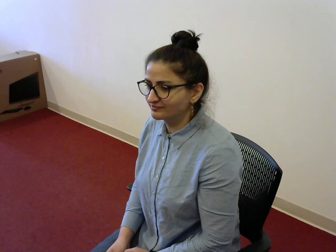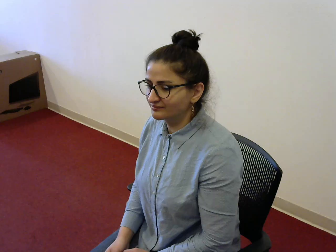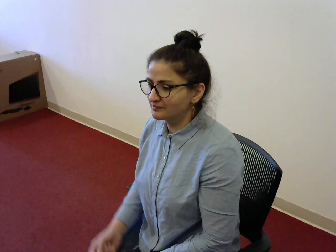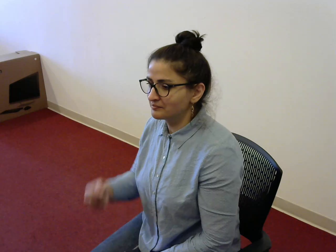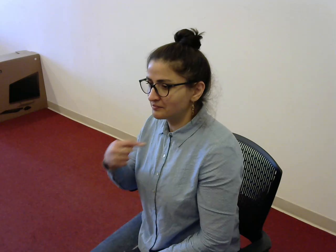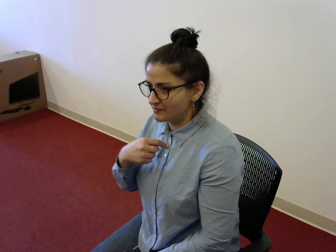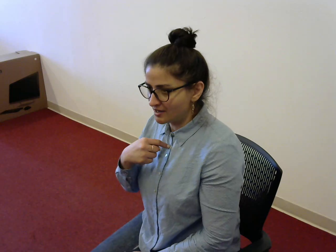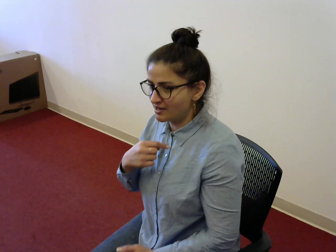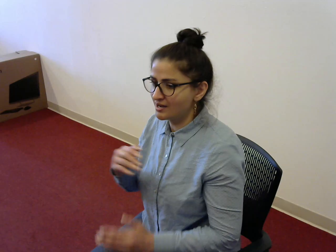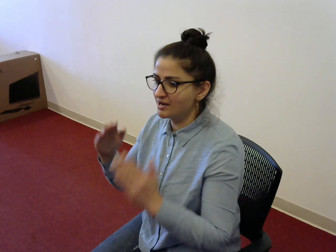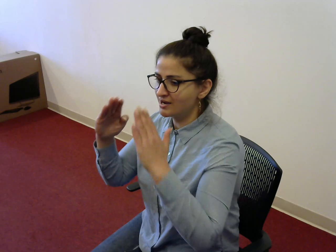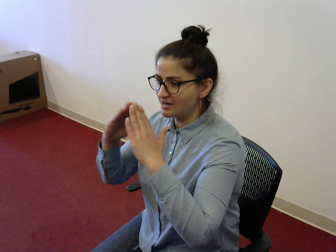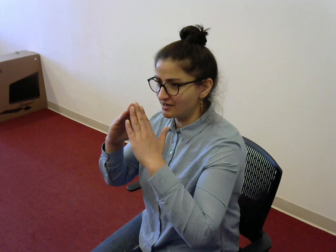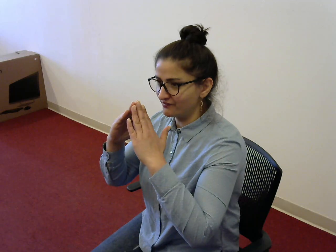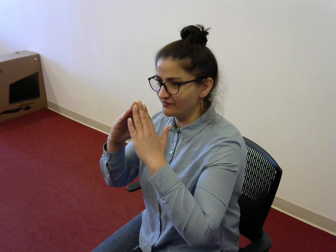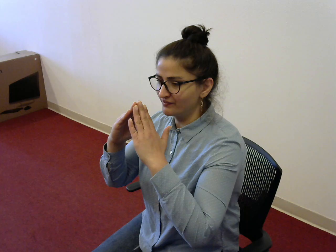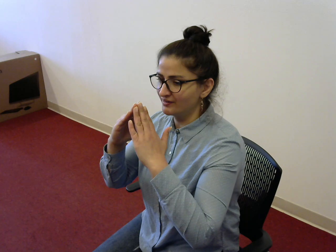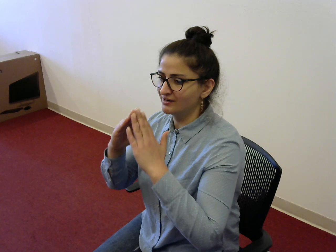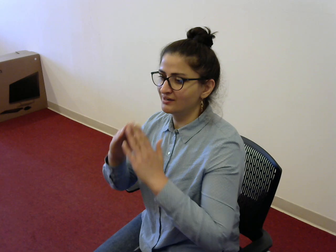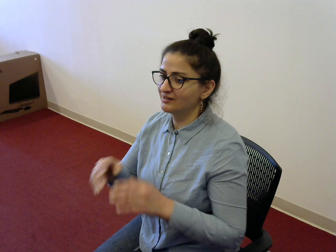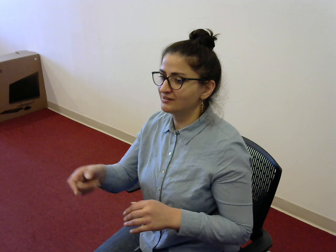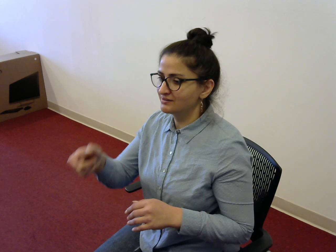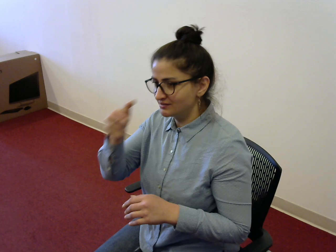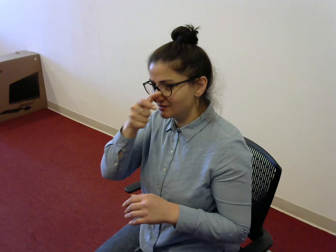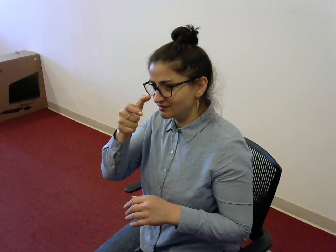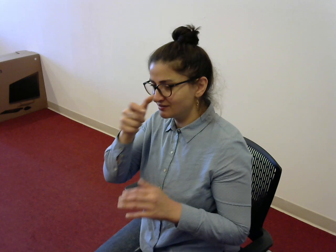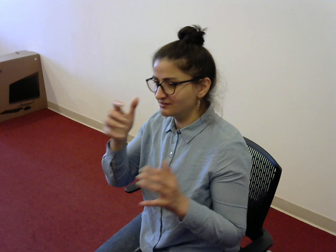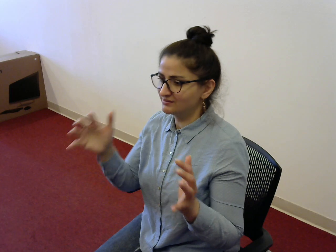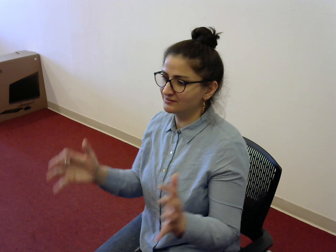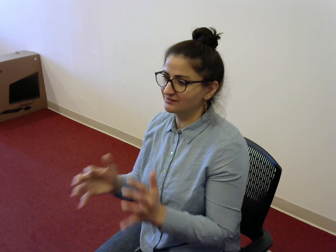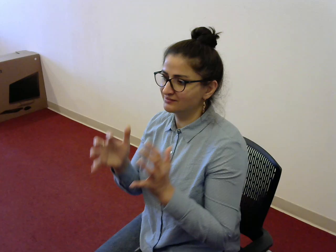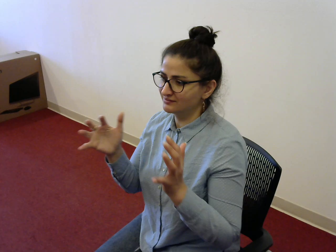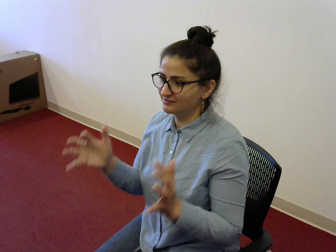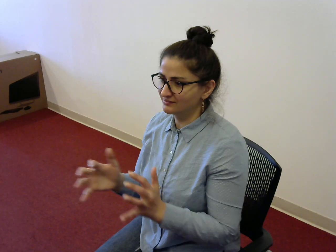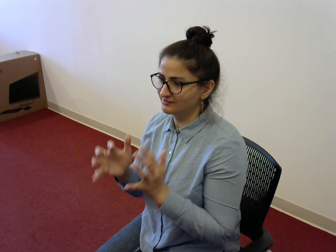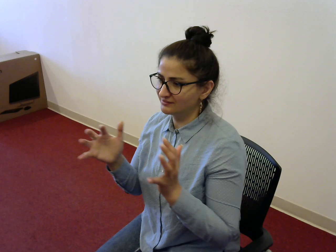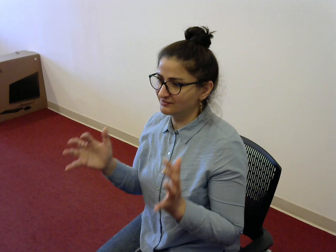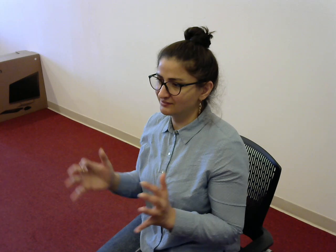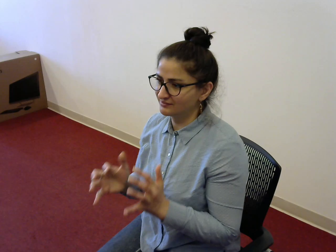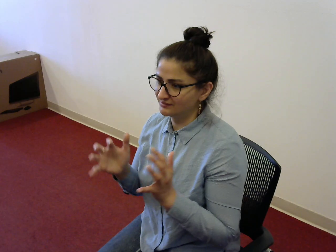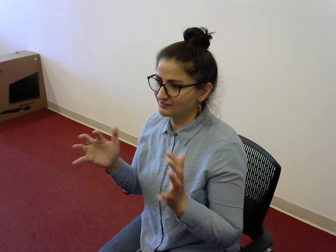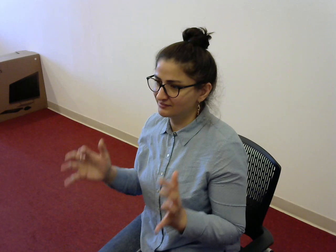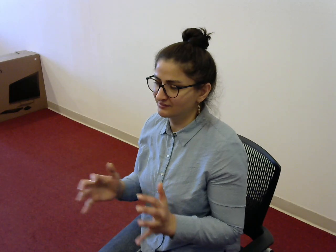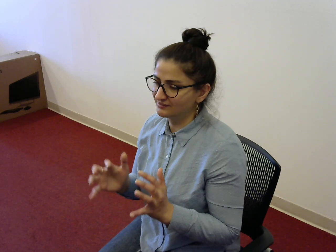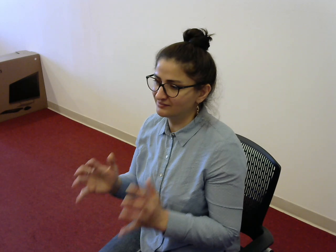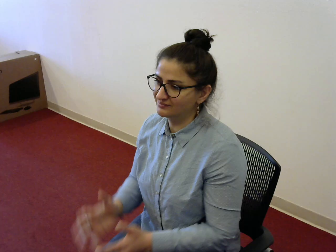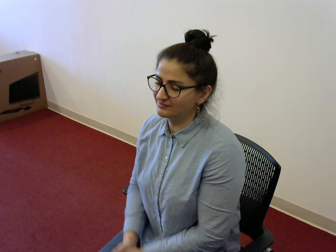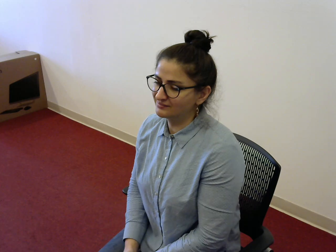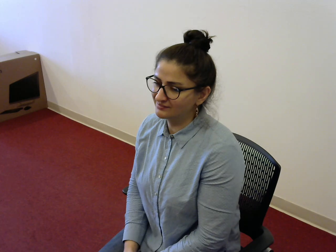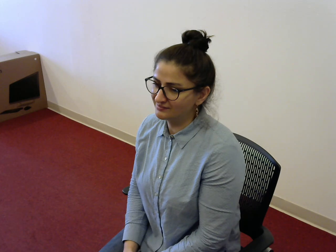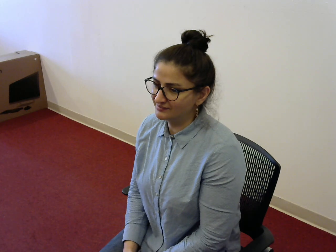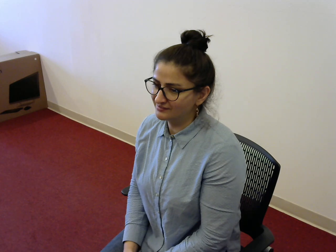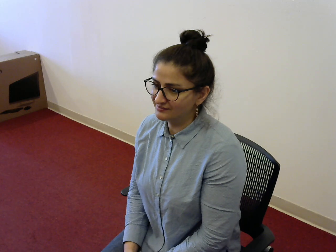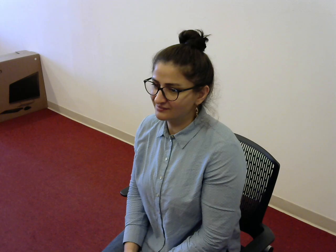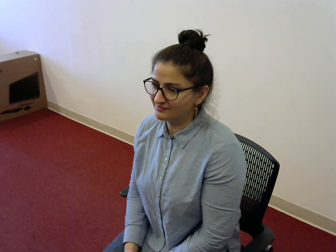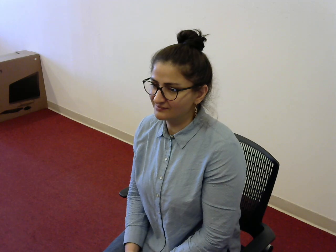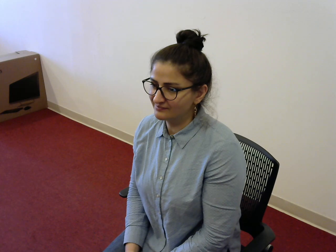Mən evdə it saxlayıram